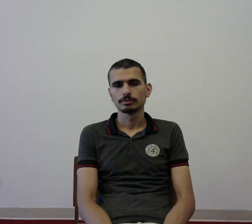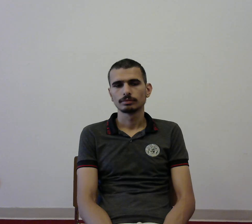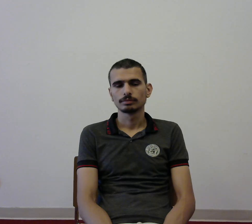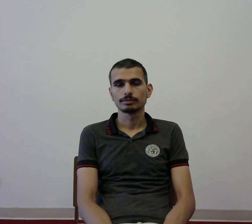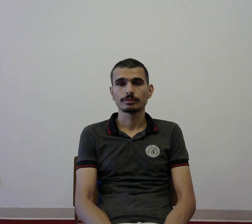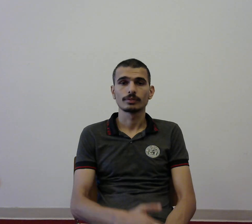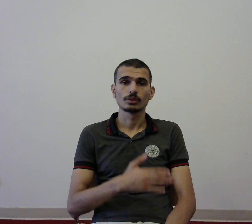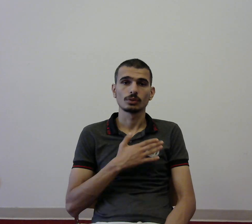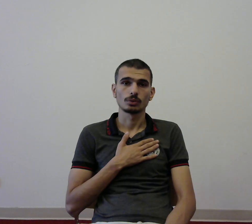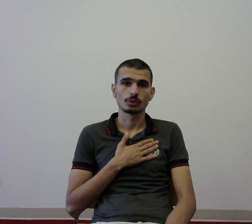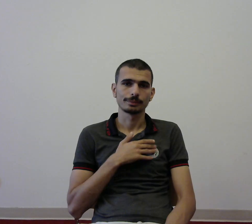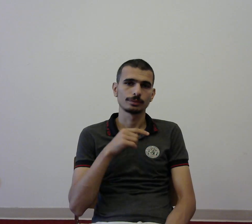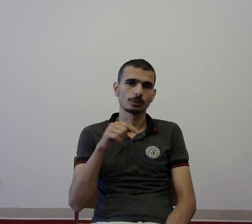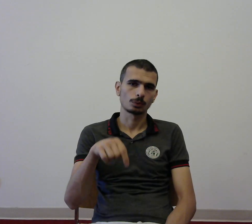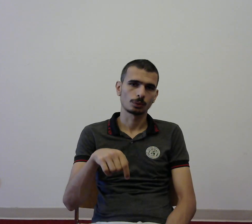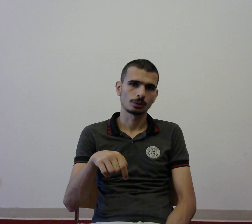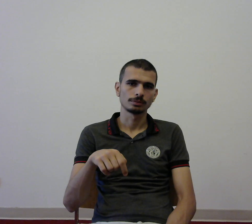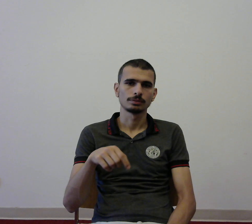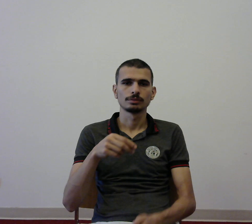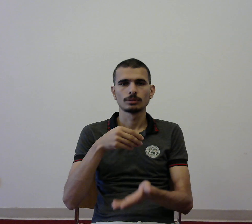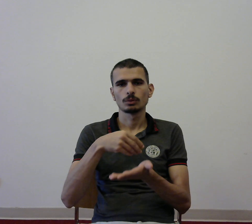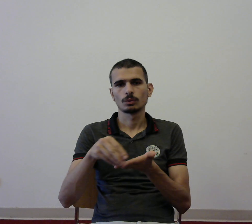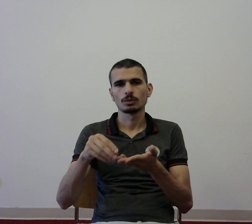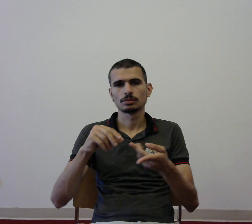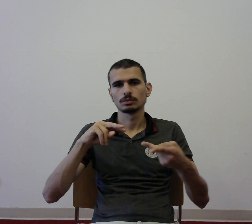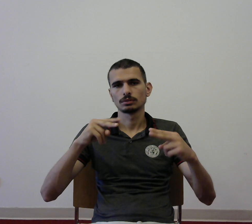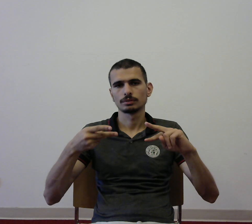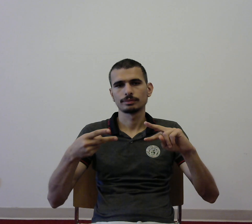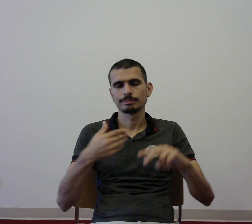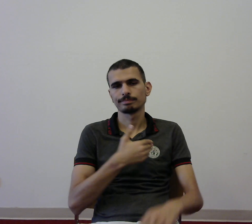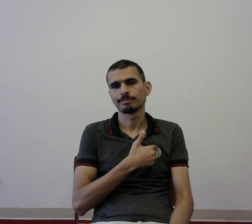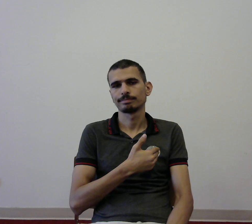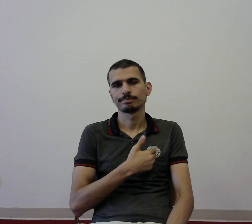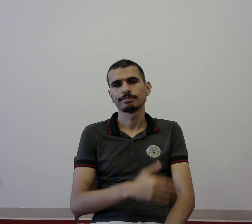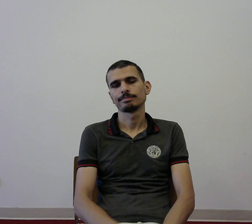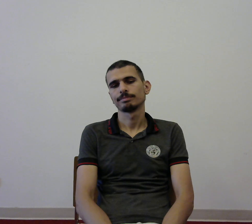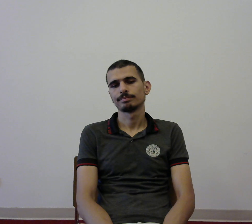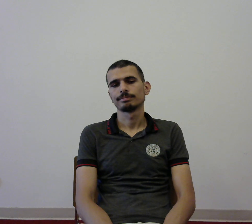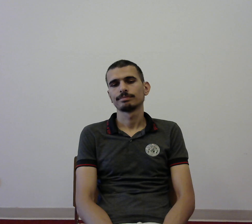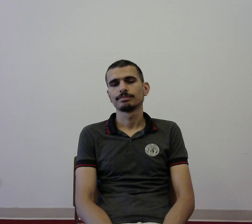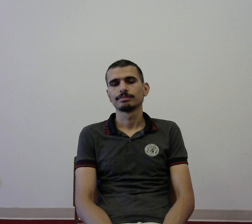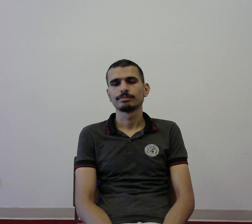Mən buradan aldıqlarımı dəyişmək istəyirəm